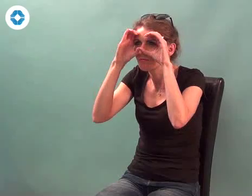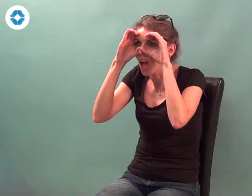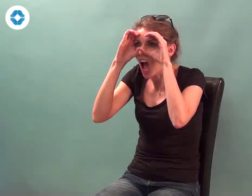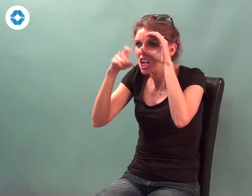Ma duże, czerwone oczy.